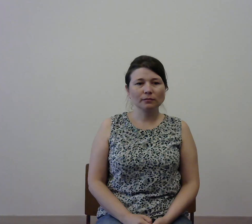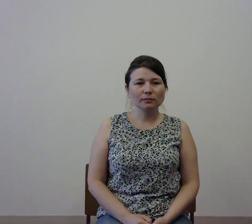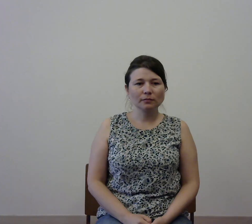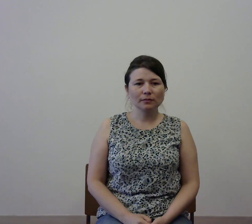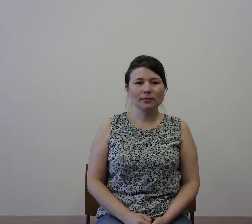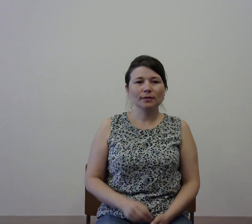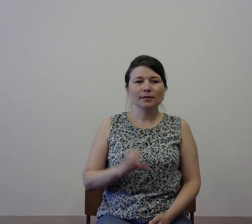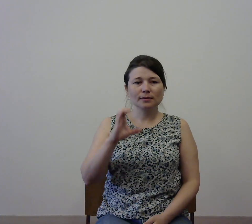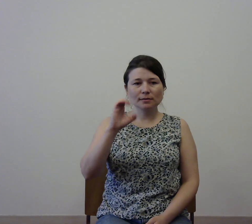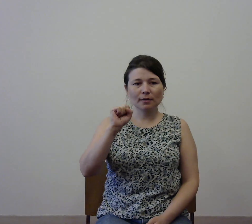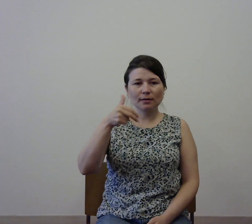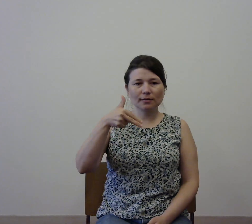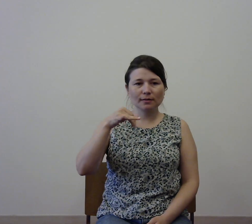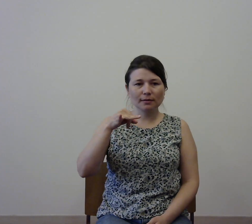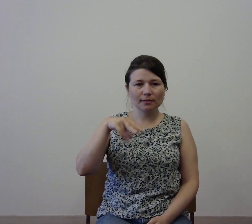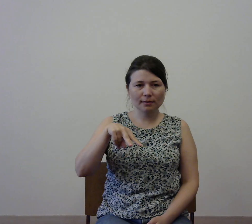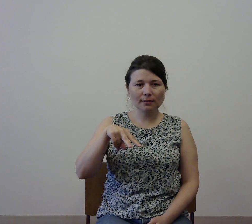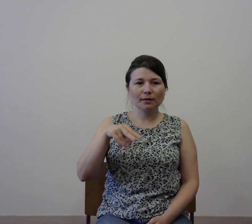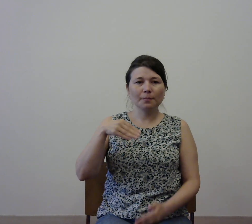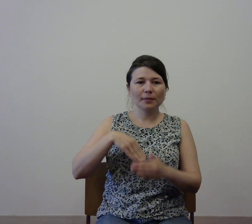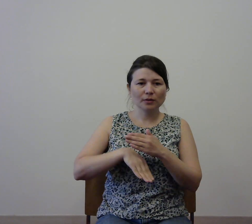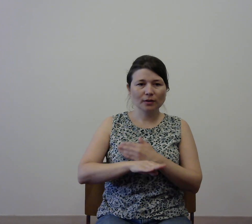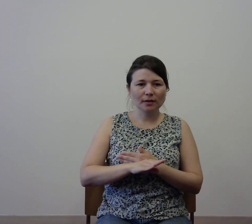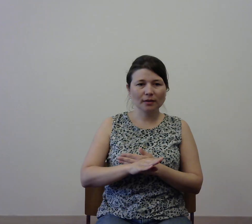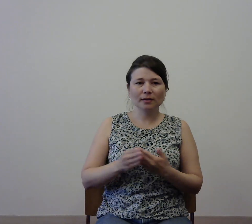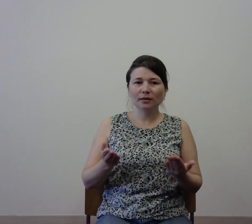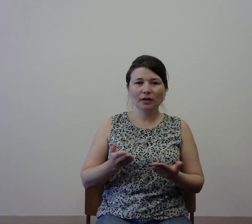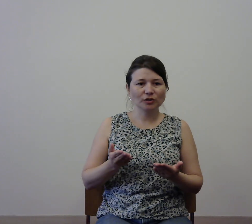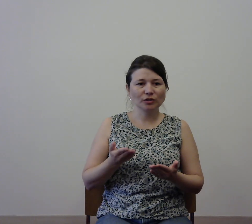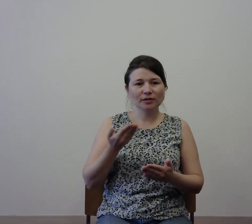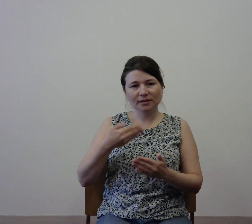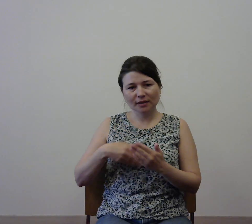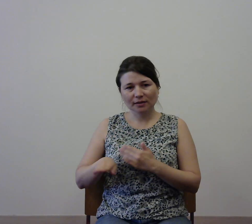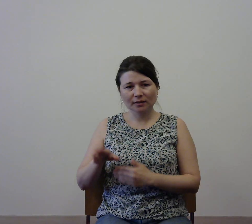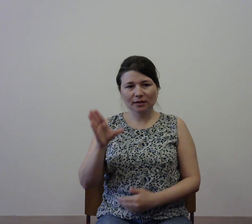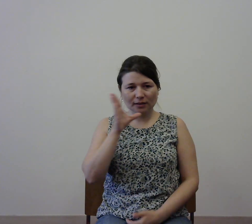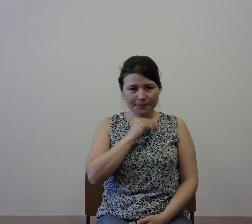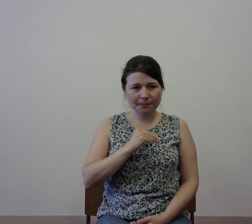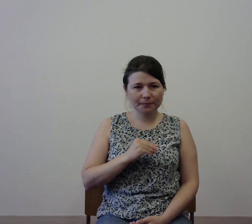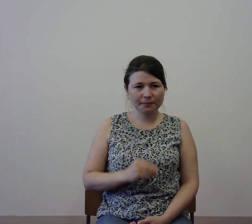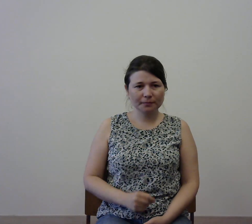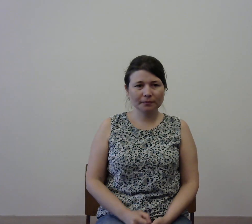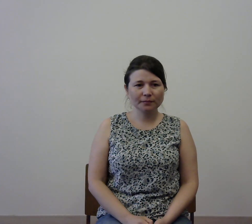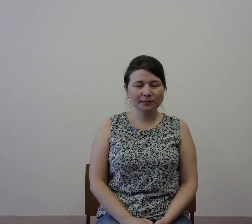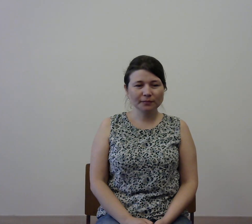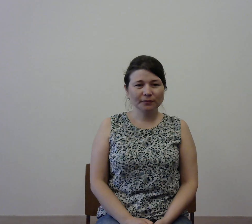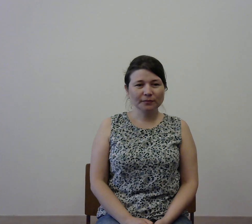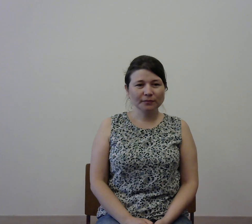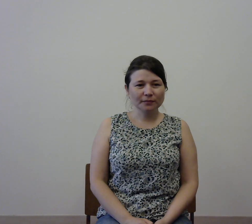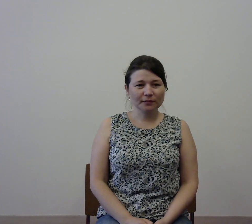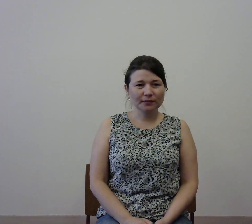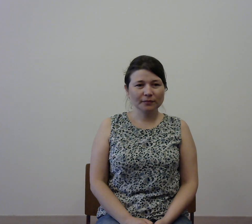Sahil metrosuna necə gedə bilərəm?